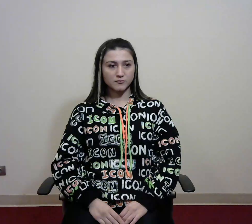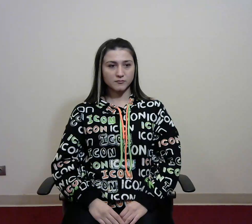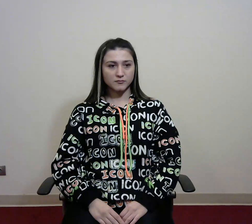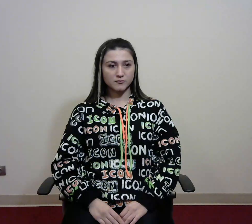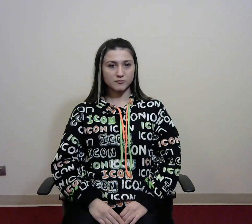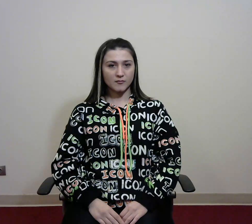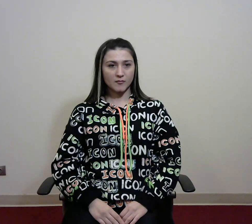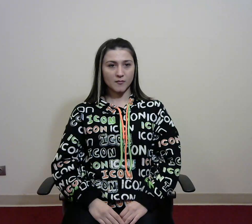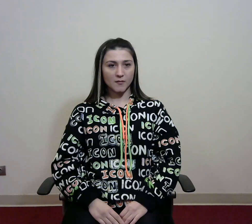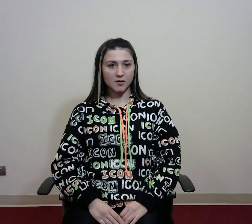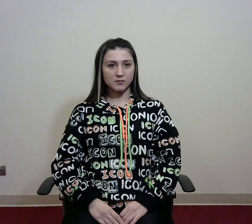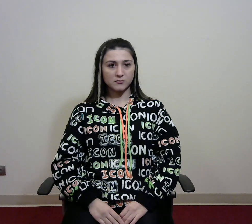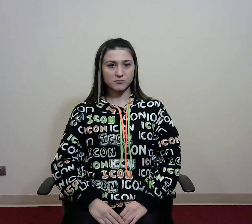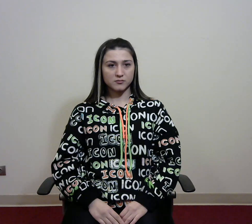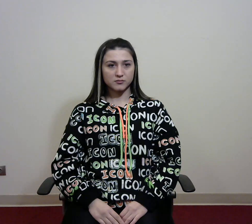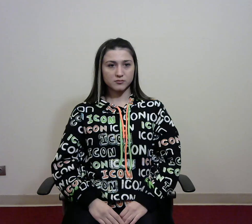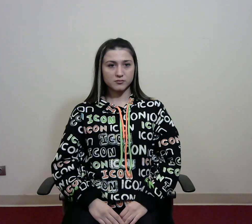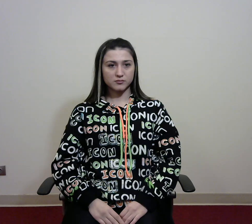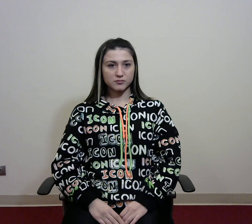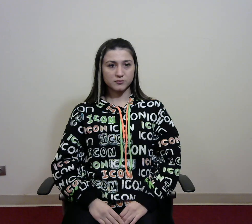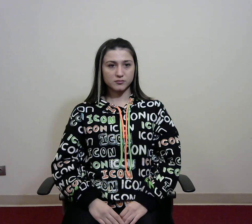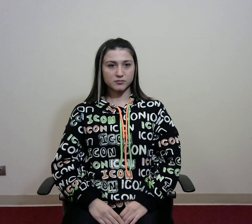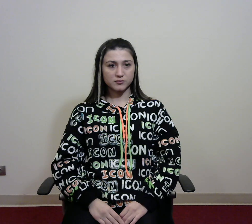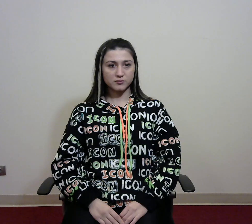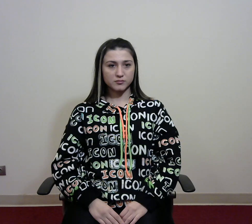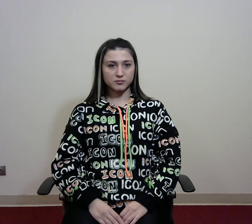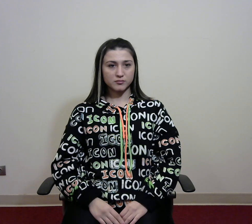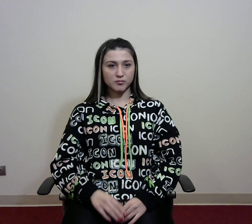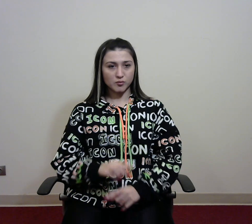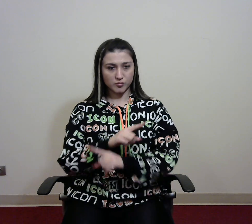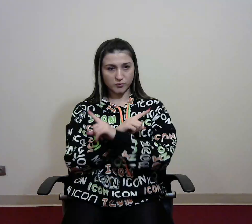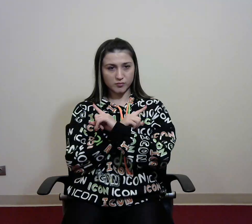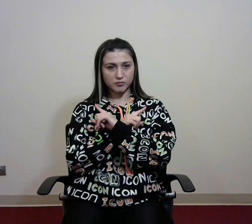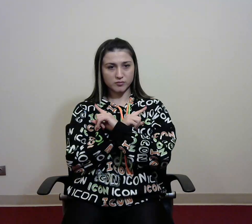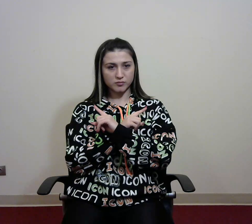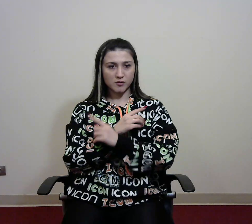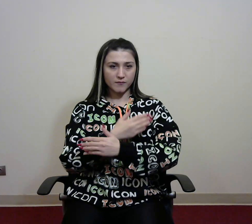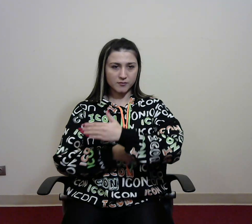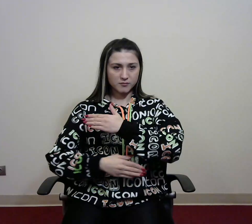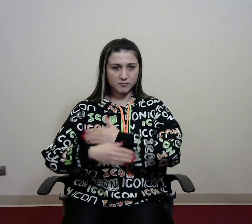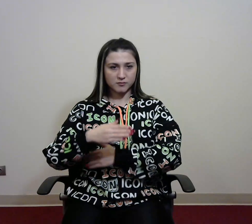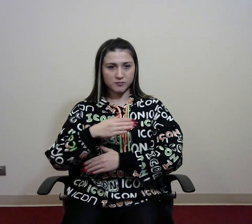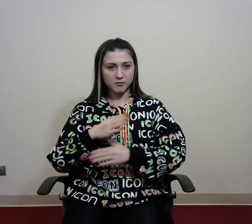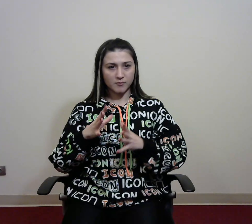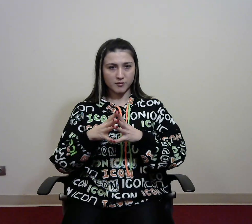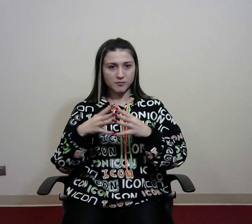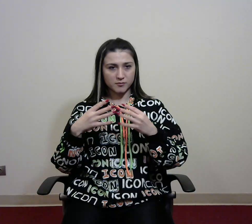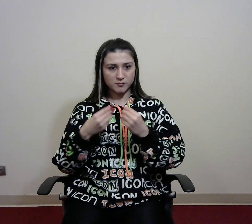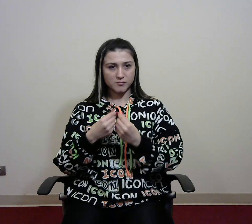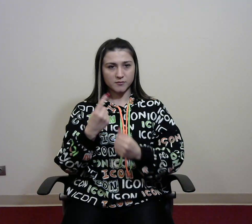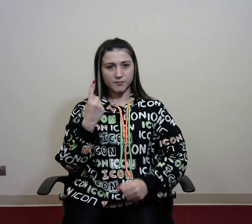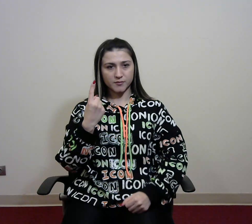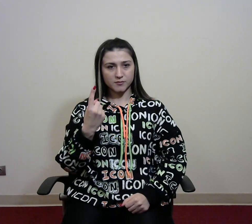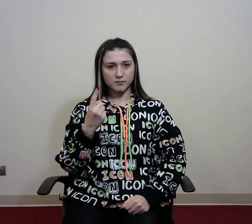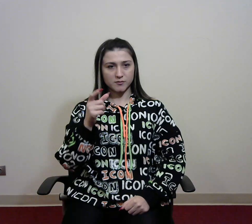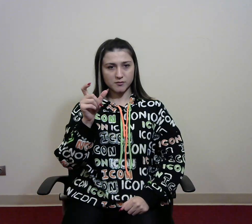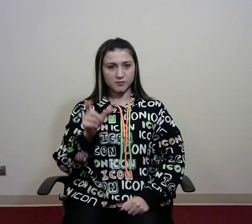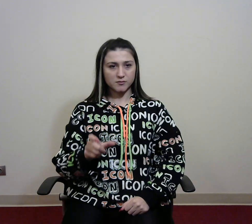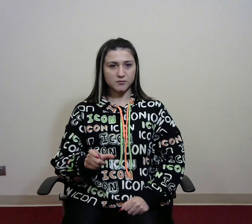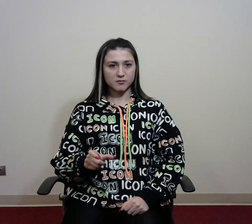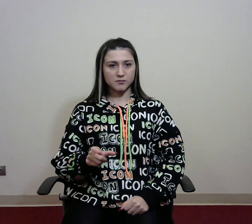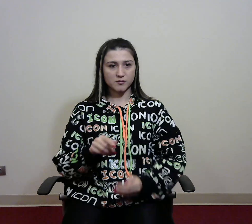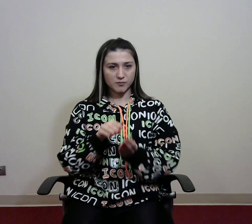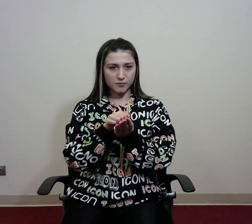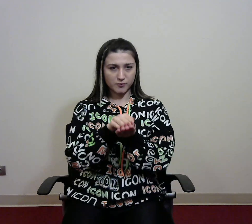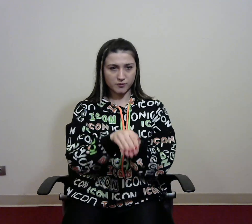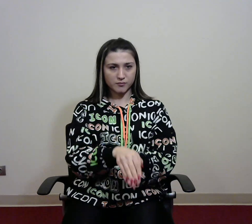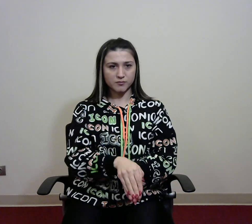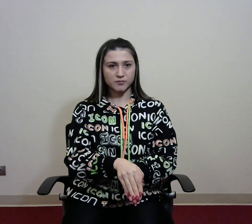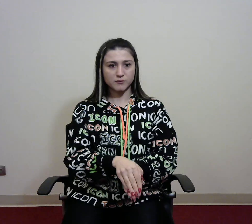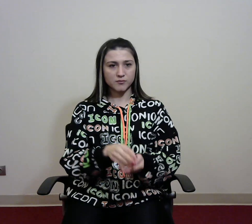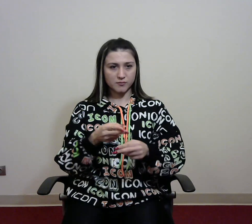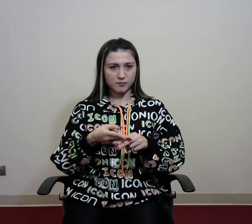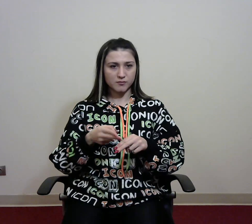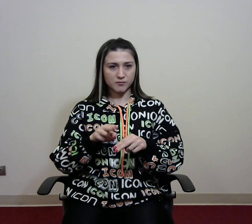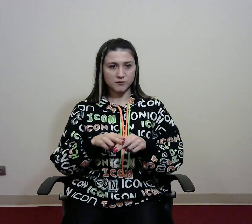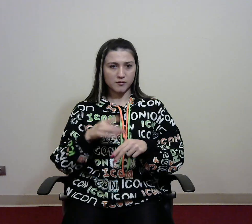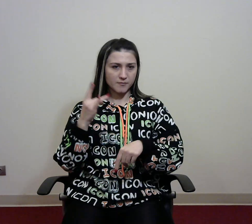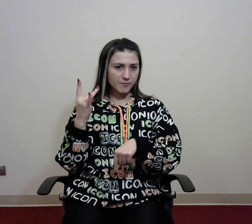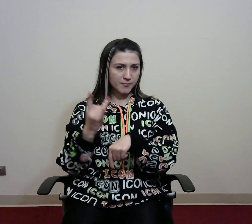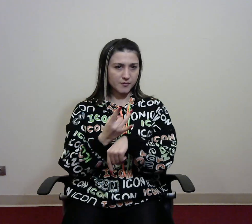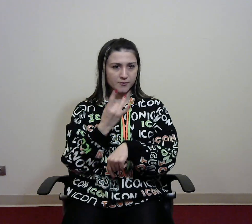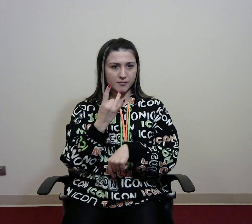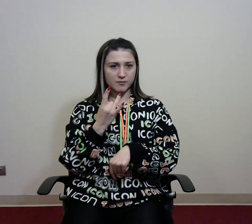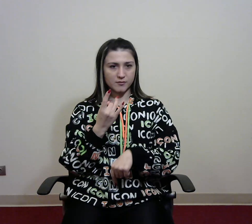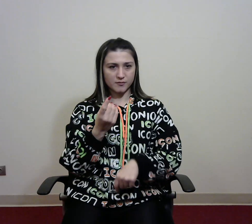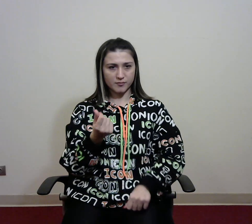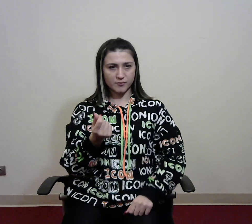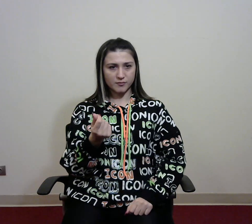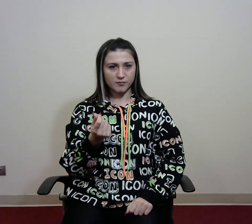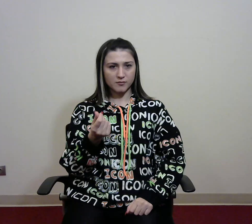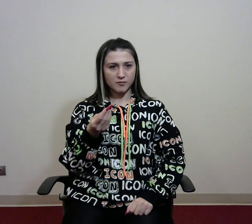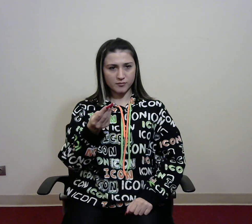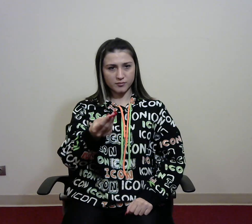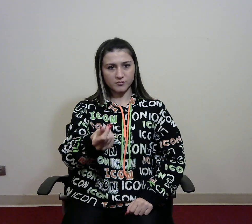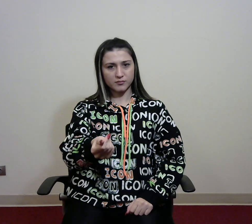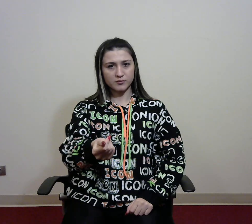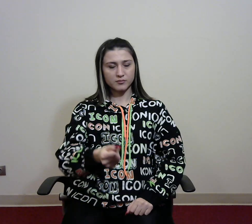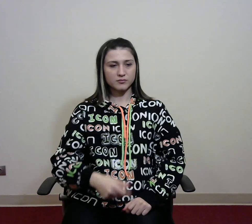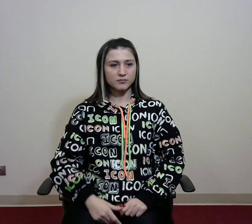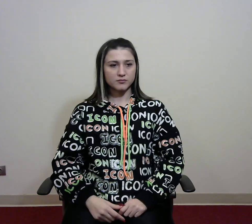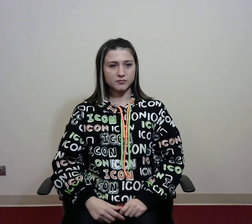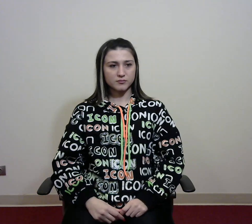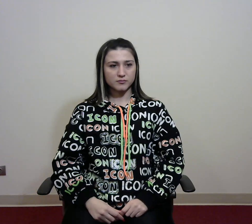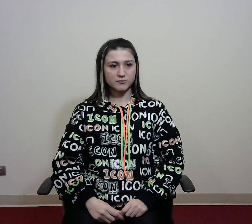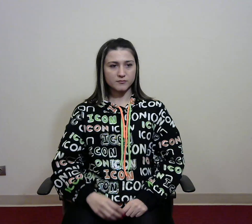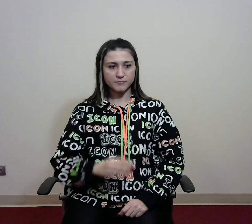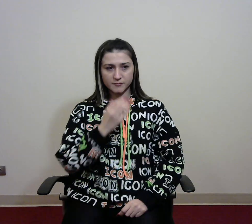Vəfat edən əlilin ailəsindən bir şəxsə dəfn üçün birdəfəlik müavinət ödənilir